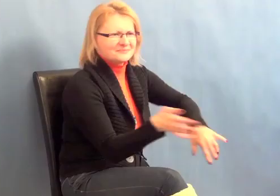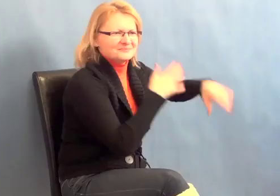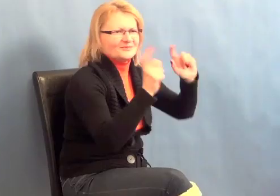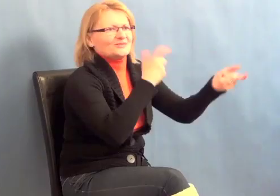"Co, co?!"